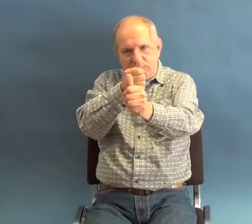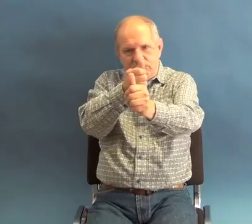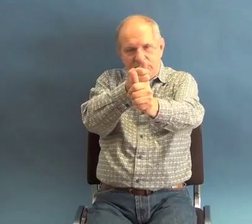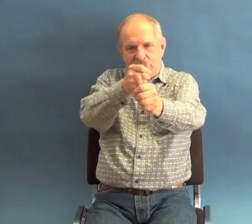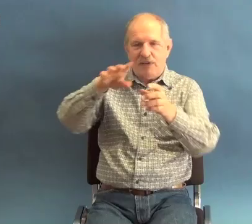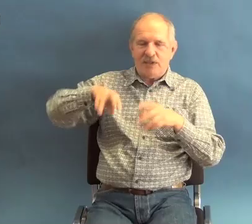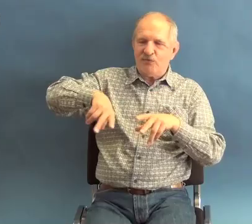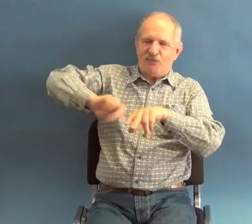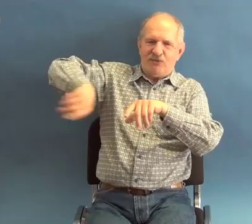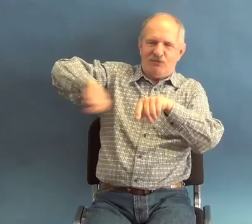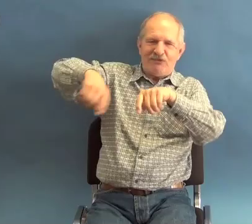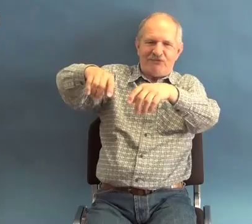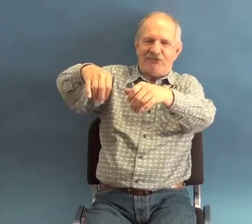Chaplin cały czas odpycha chłopca.